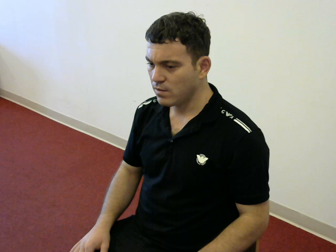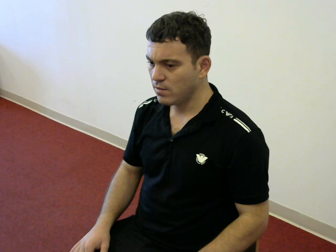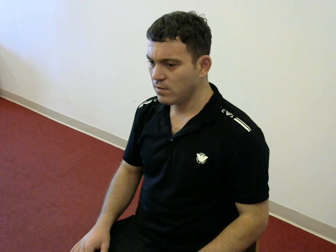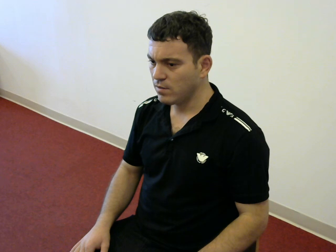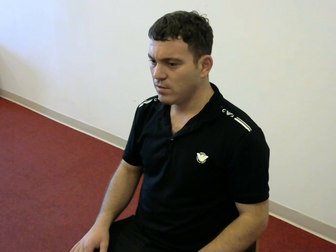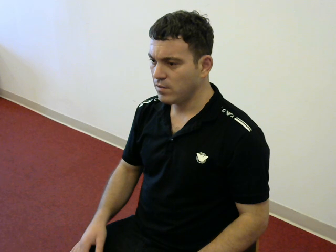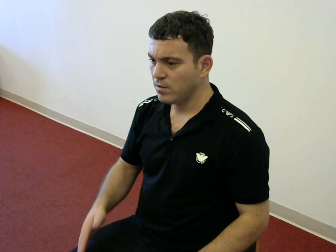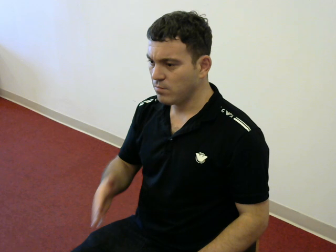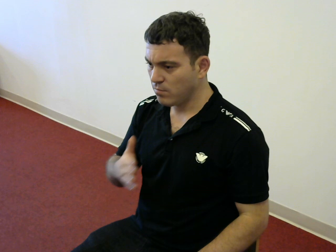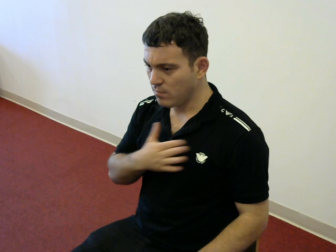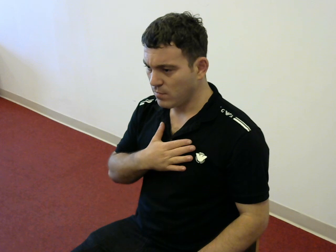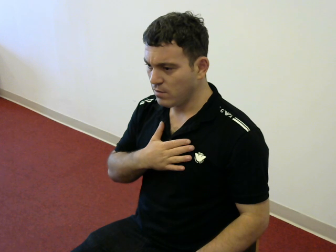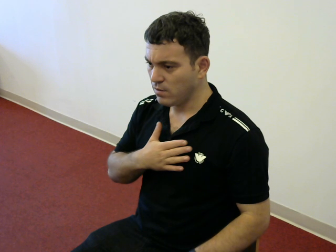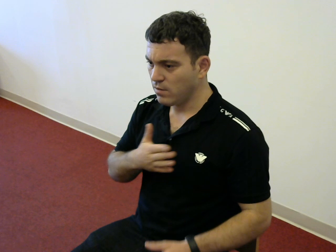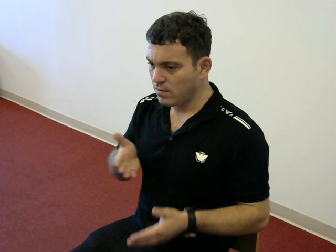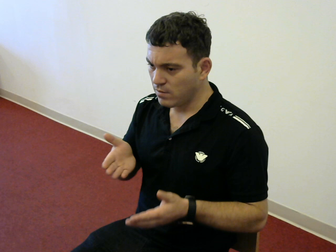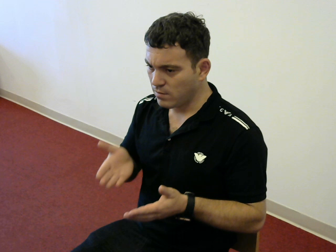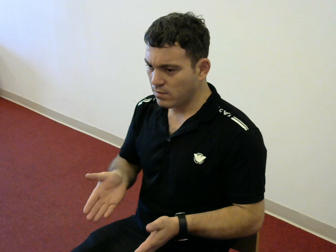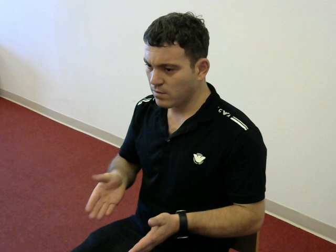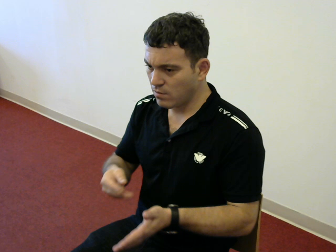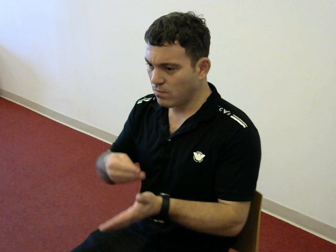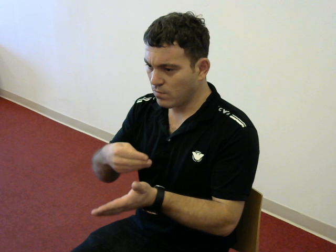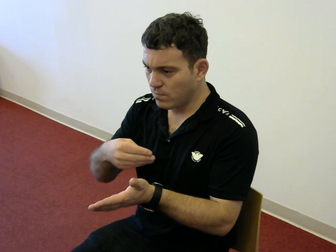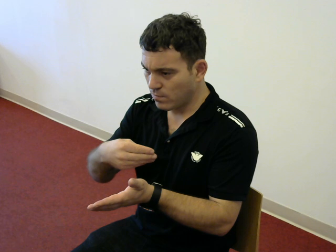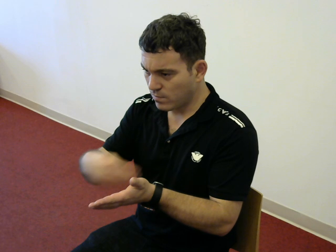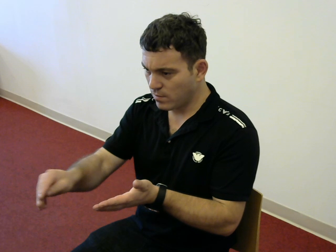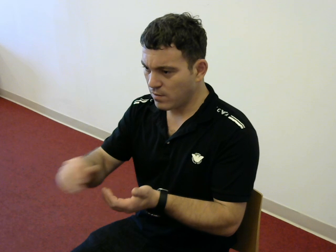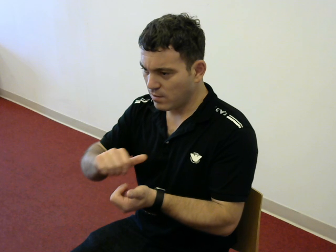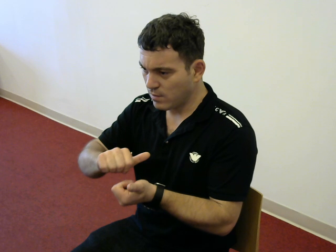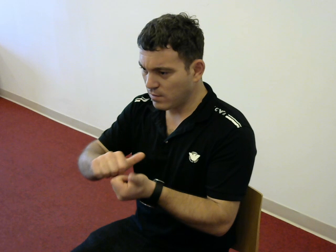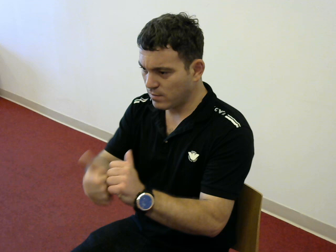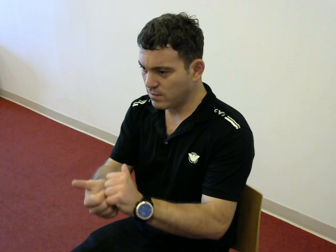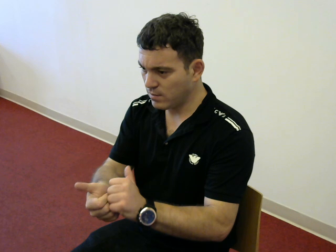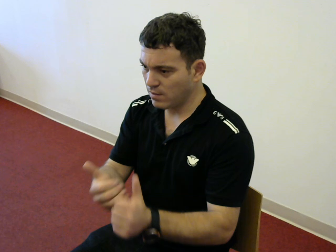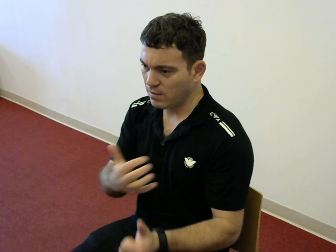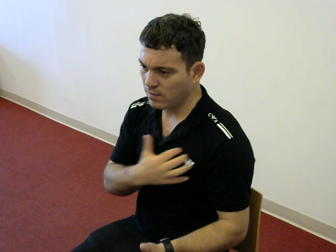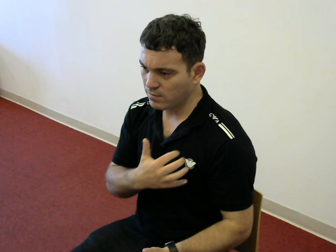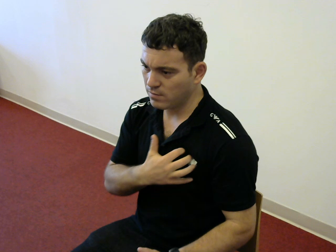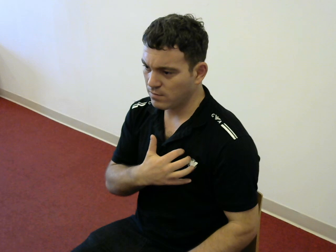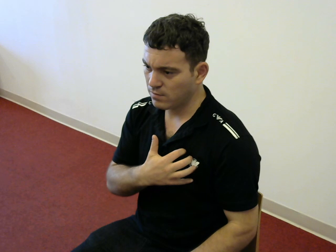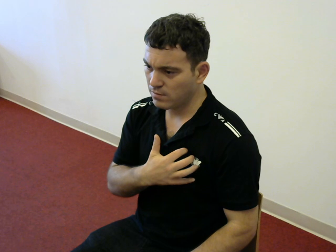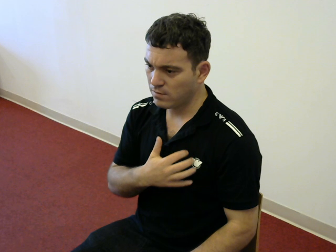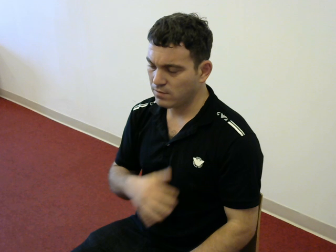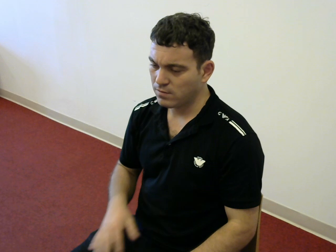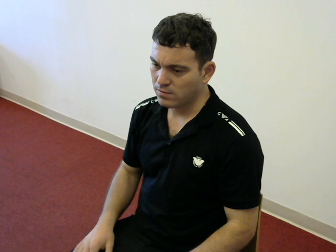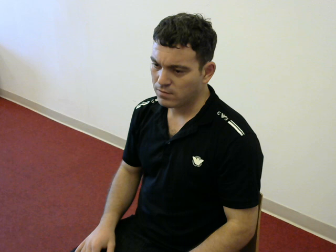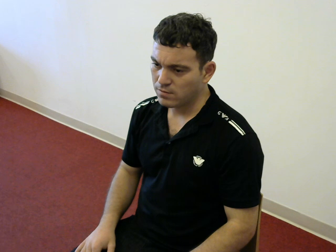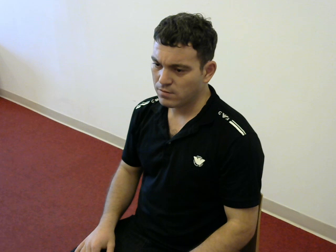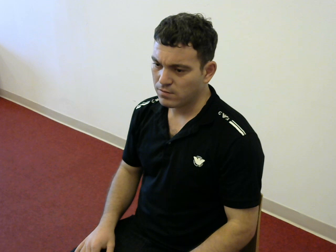Mən buradan aldıqlarımı dəyişmək istəyirəm